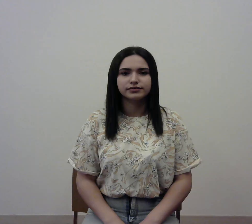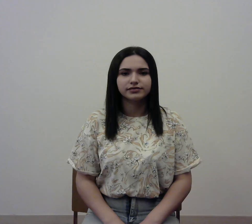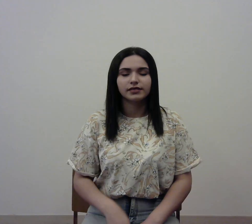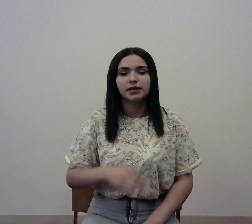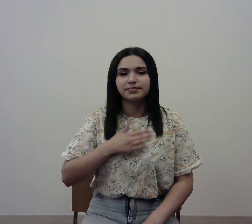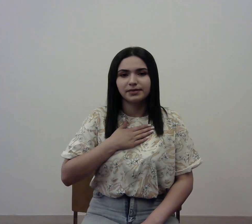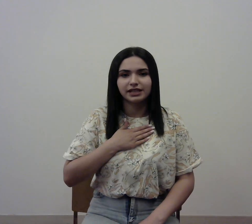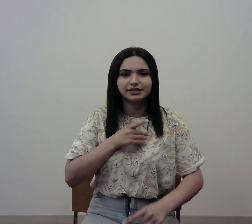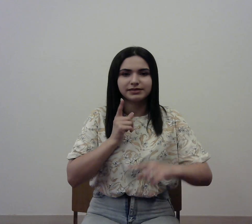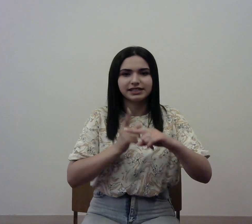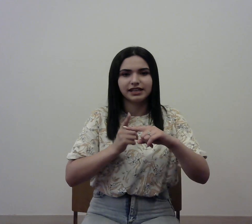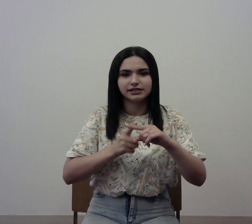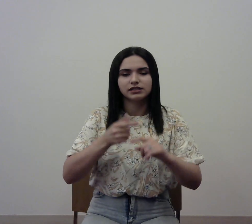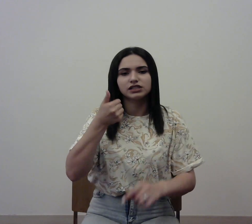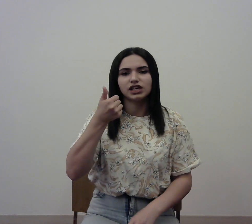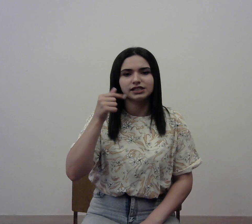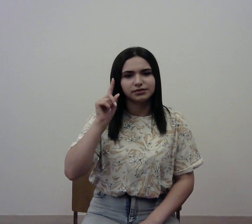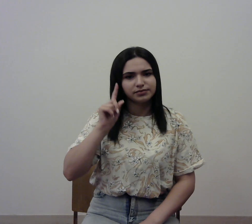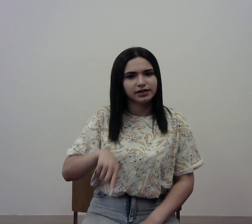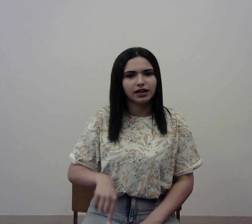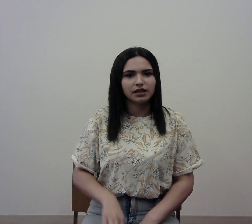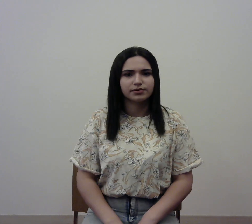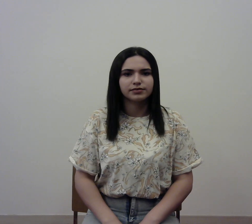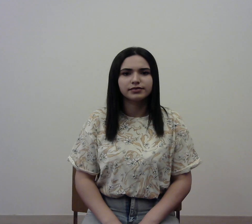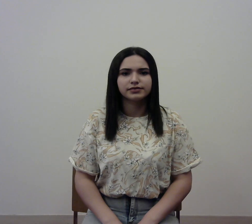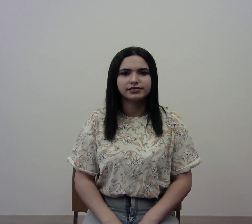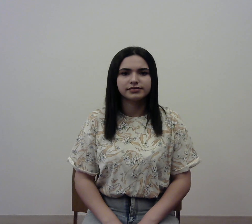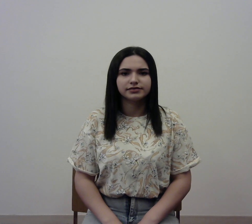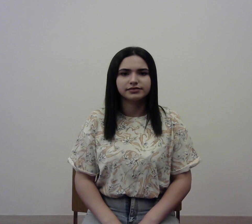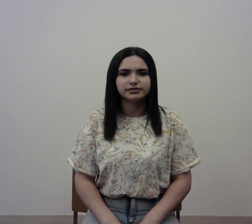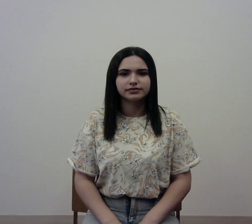Mən riyaziyyatı yaxşı bilirəm